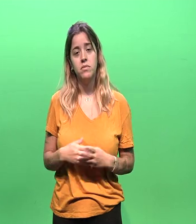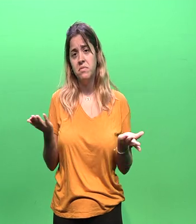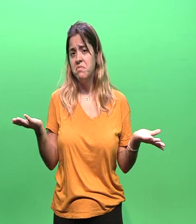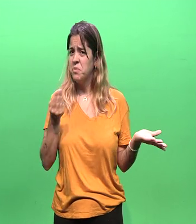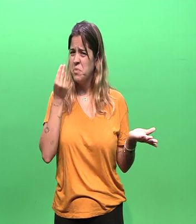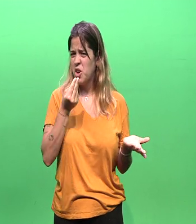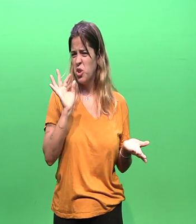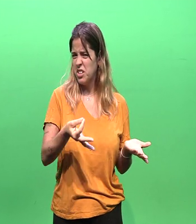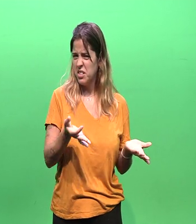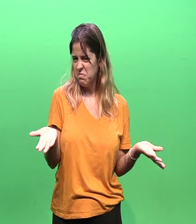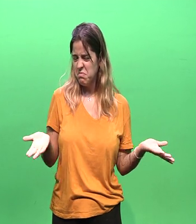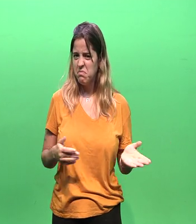Sí, millor que sí.